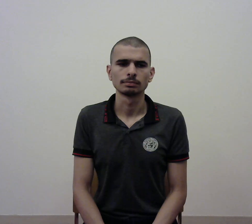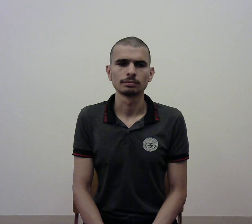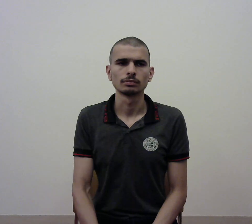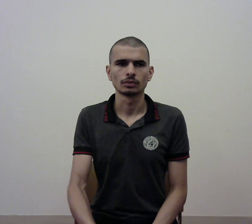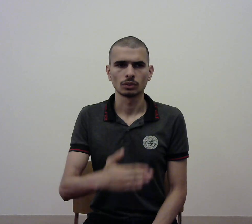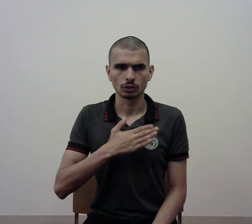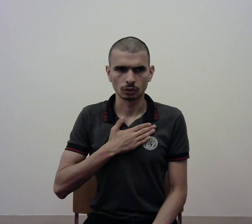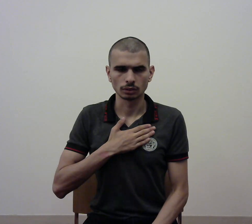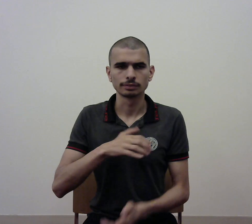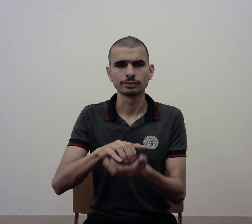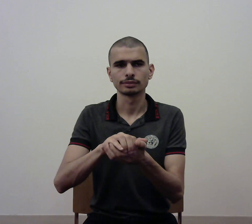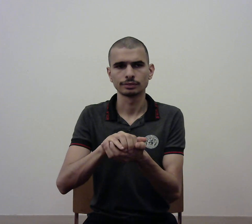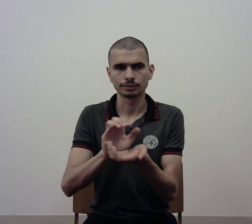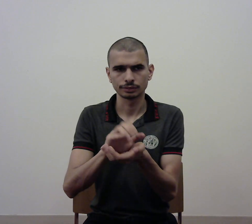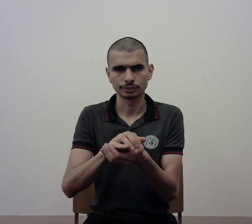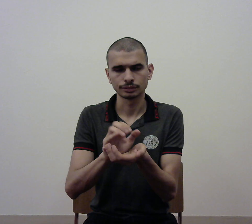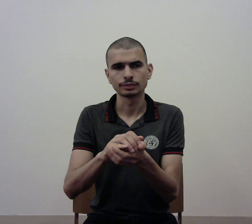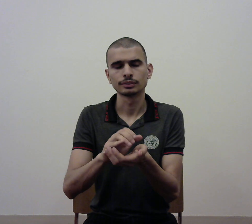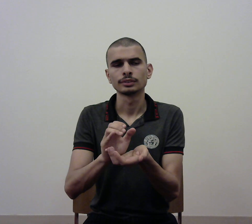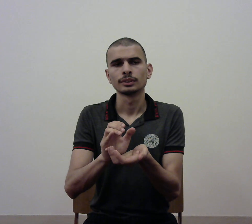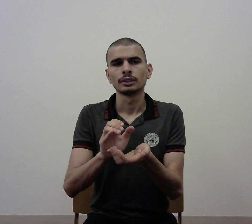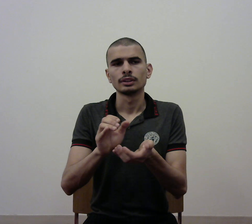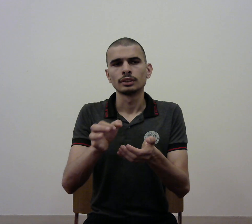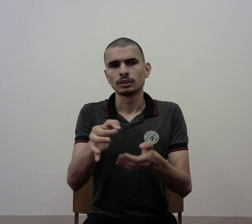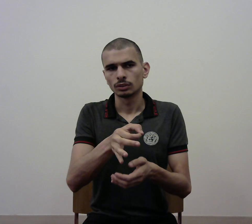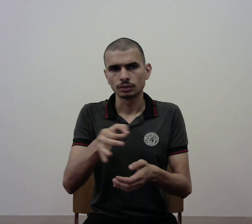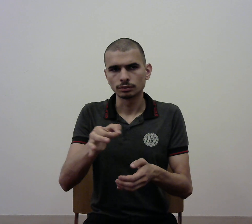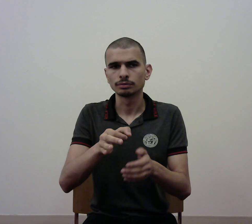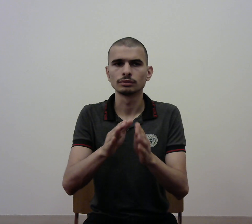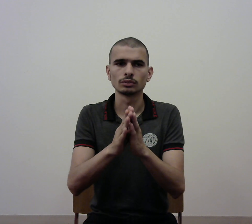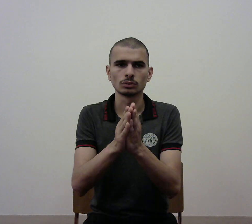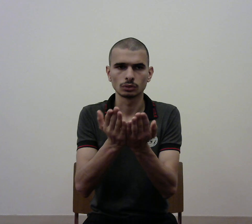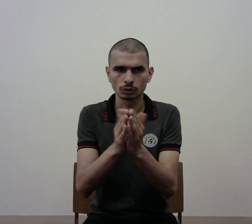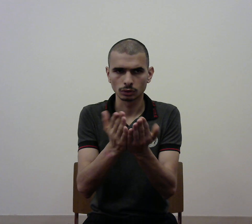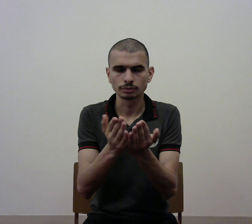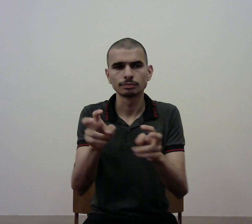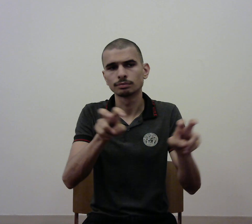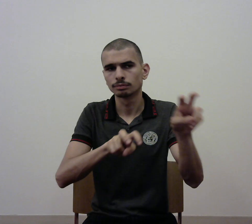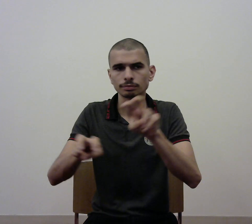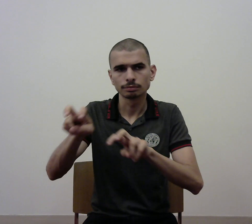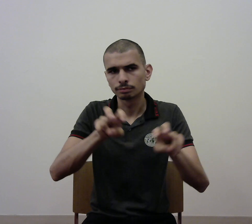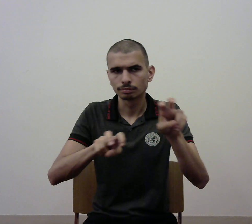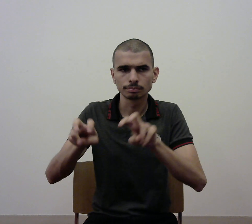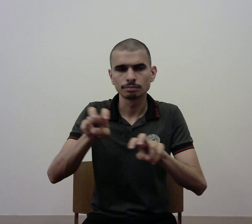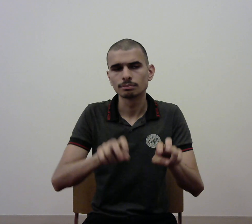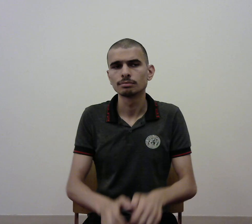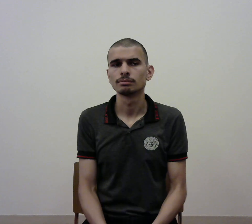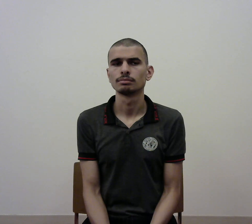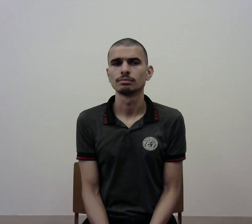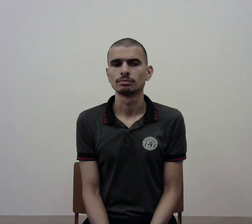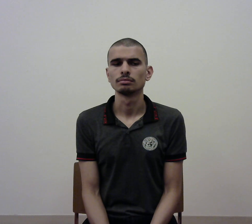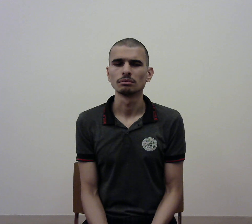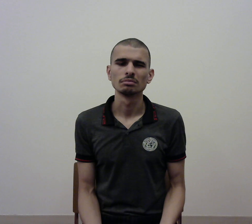Mən "Dəfinələr Adası" kitabını axtarıram